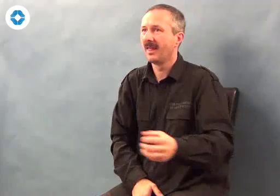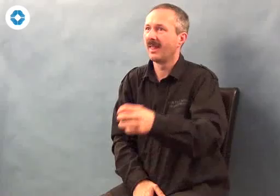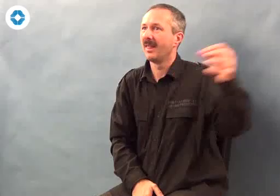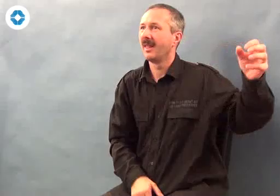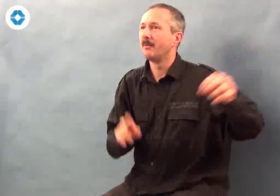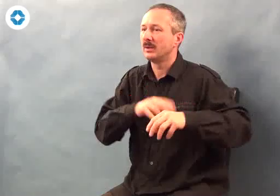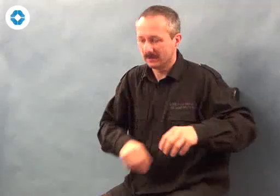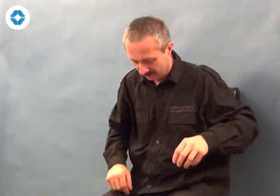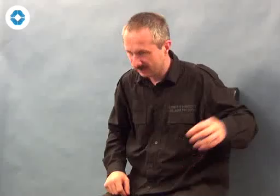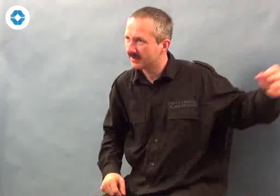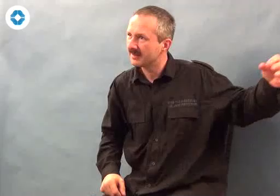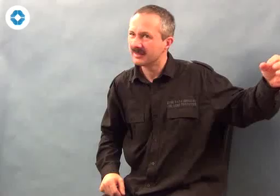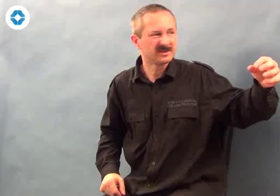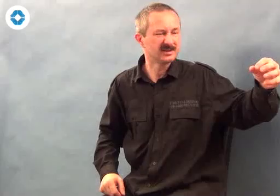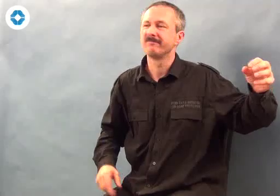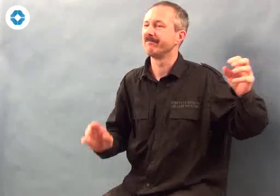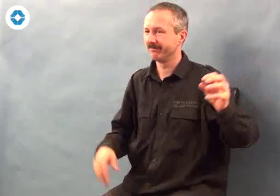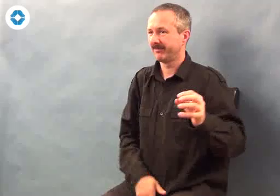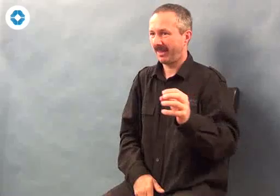To policjant, chłopiec go dotyka.